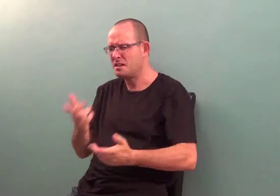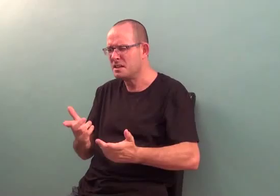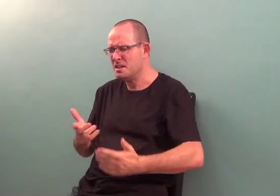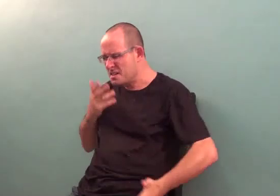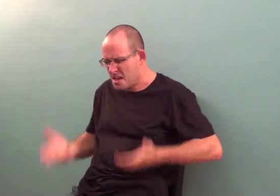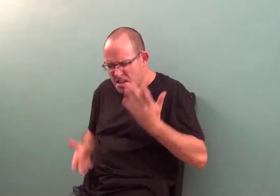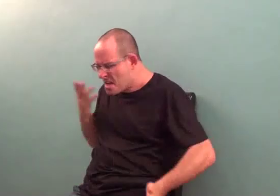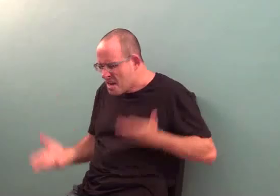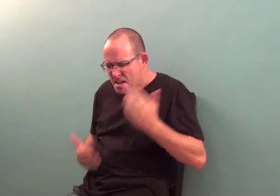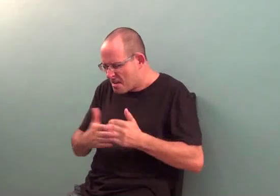Zdenerwowany biegnie do domu.